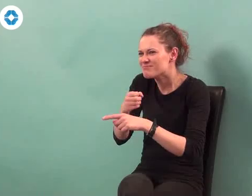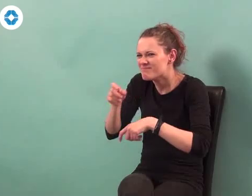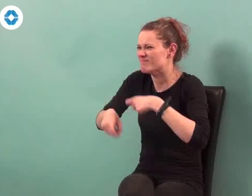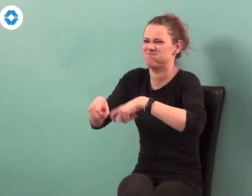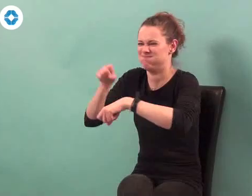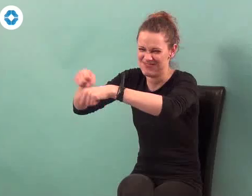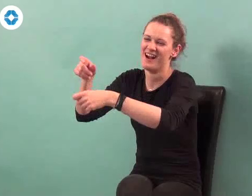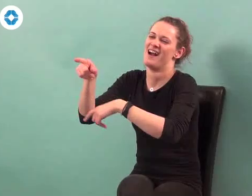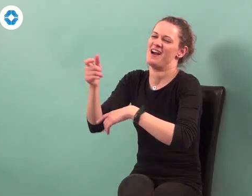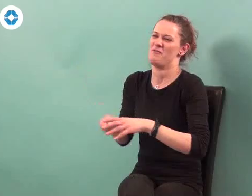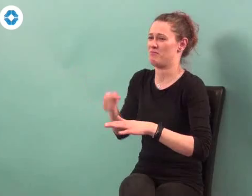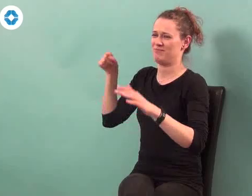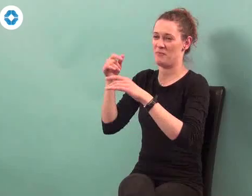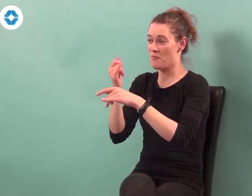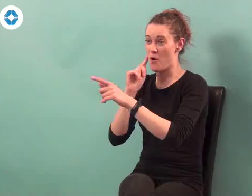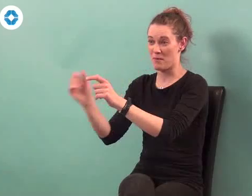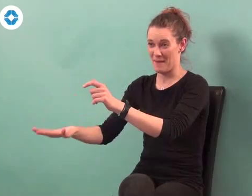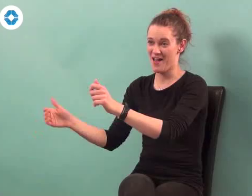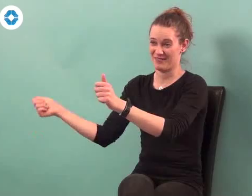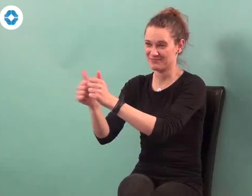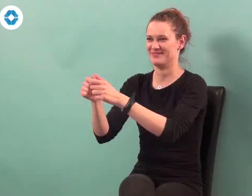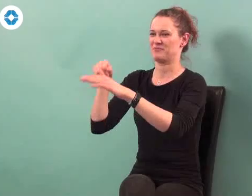A Chaplin ucieka i obok niego zjawia się mały chłopiec, razem uciekają.